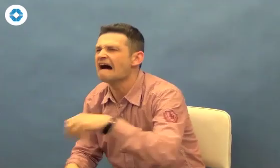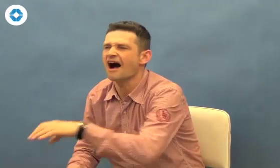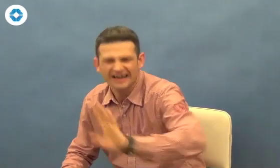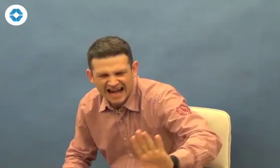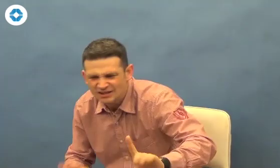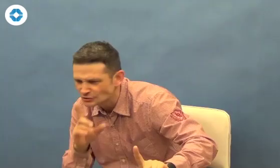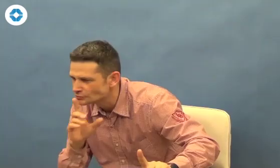Nie, cicho.